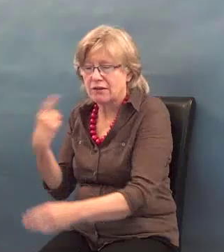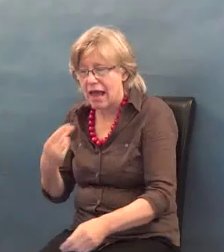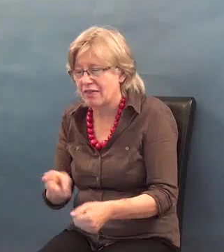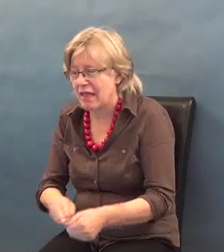Aha.